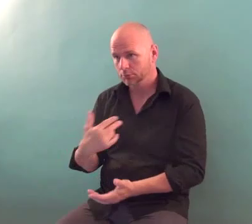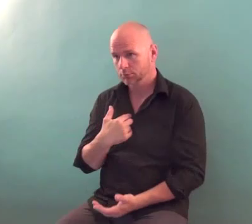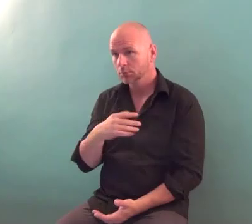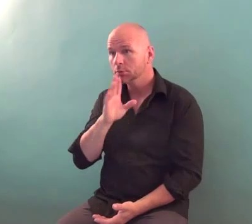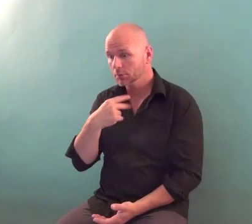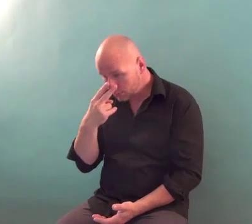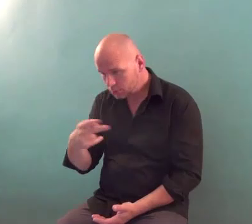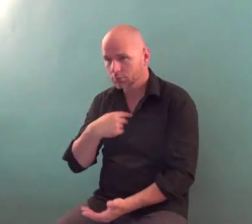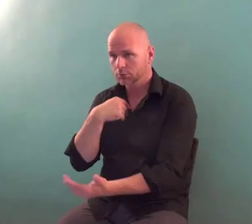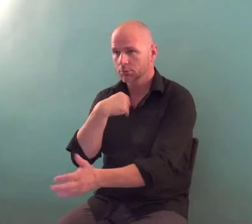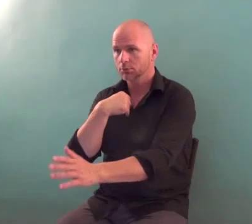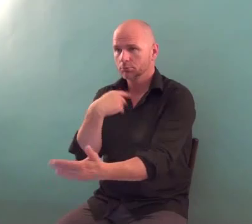Jak zobaczę coś takiego, to nie dam rady.